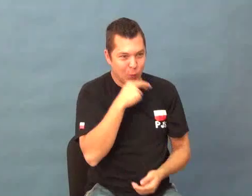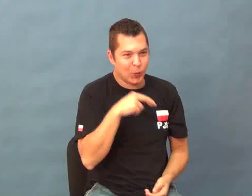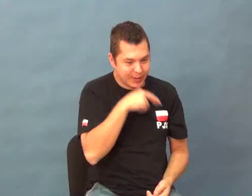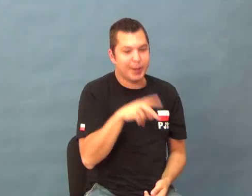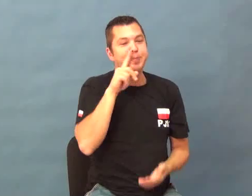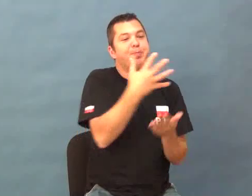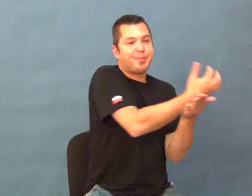Chłopcy wzięli.